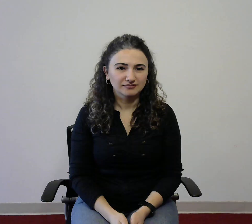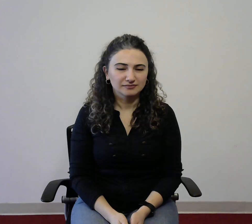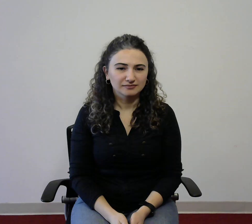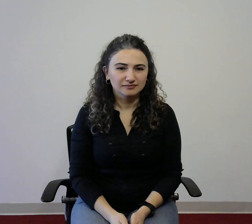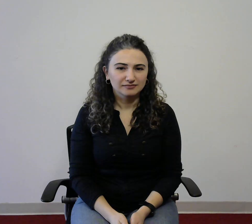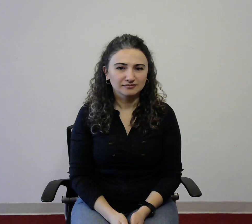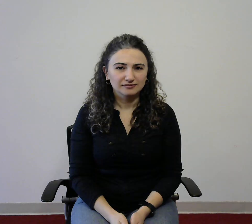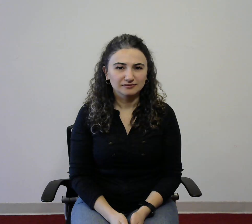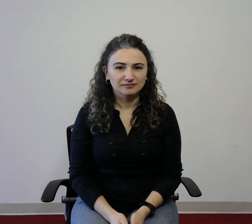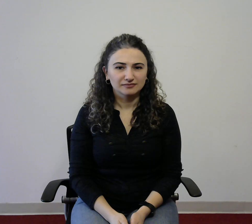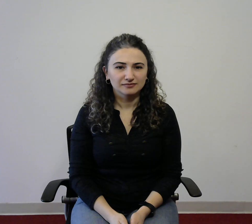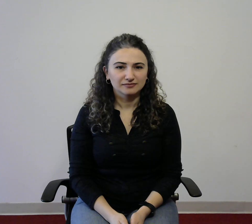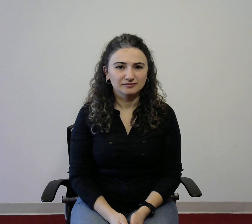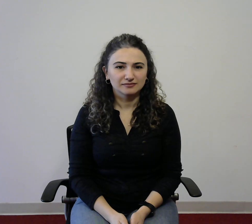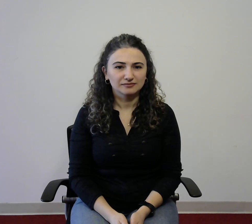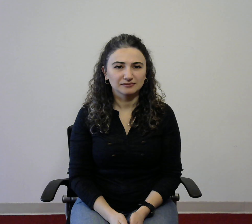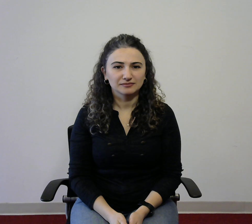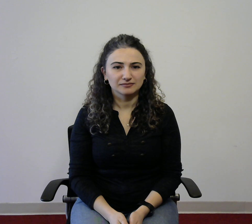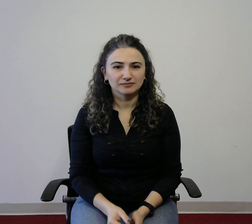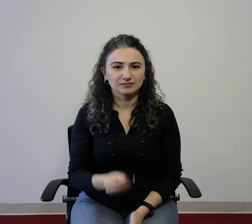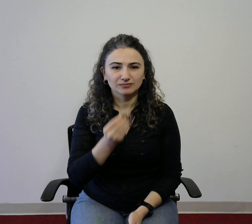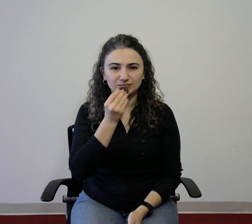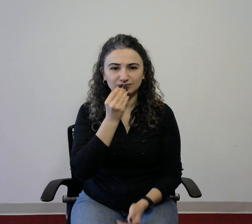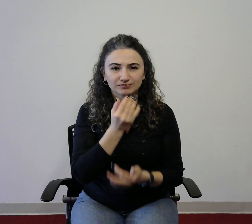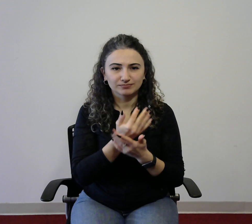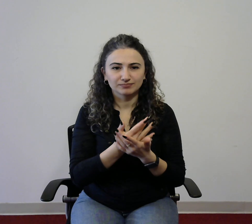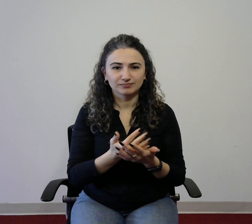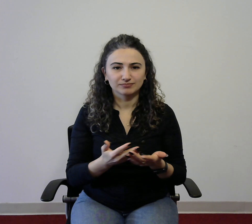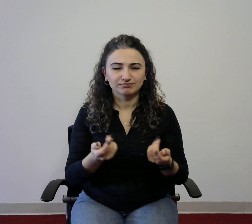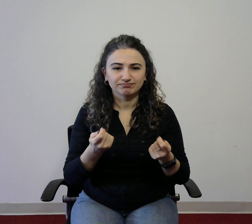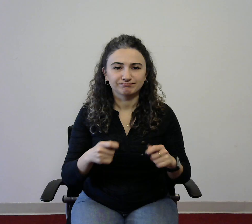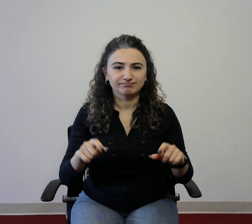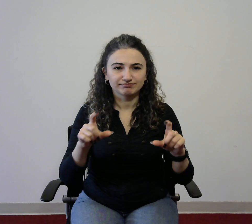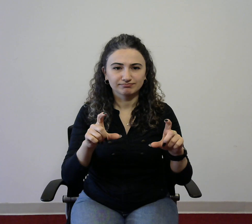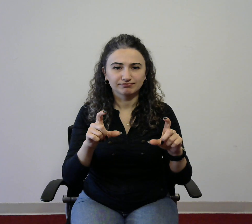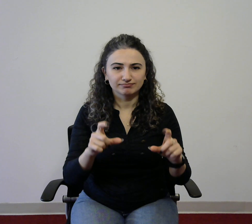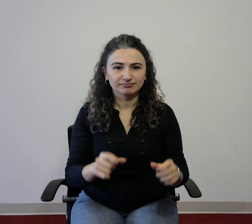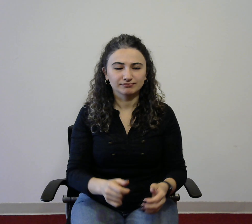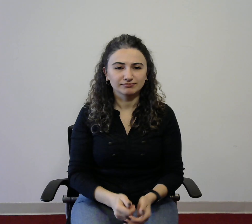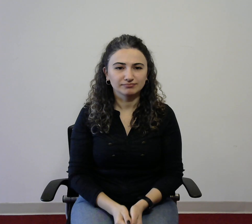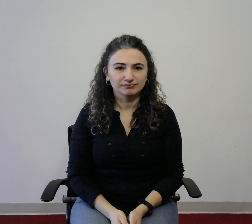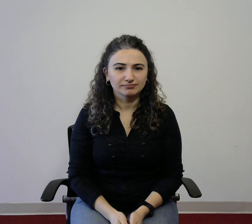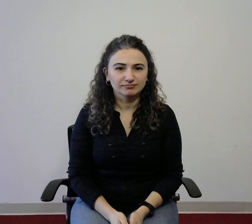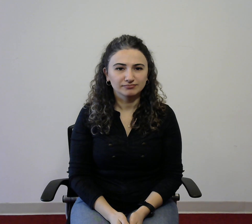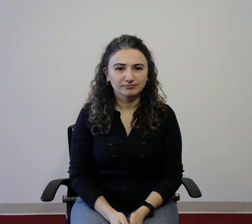Ərzaq bahalaşıb